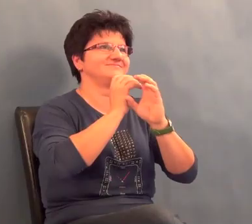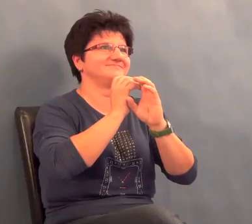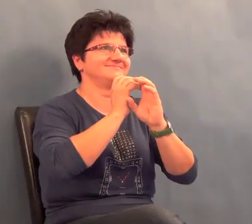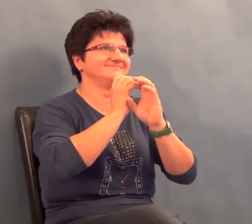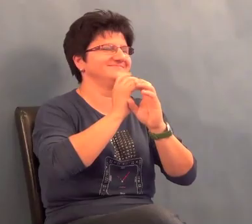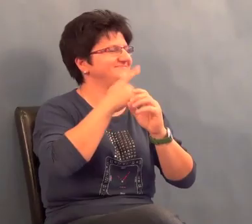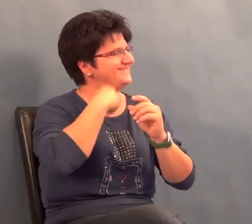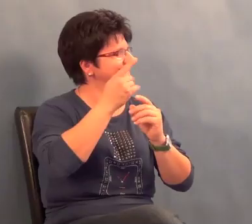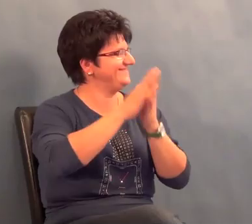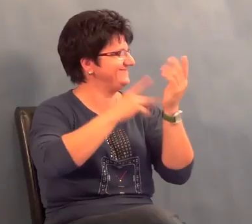Mówię... urwało mi się.